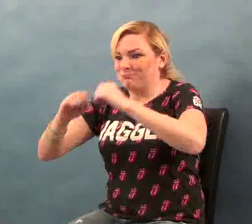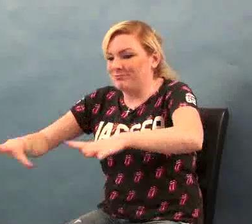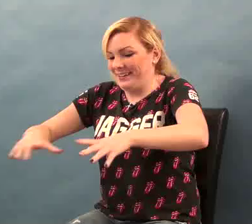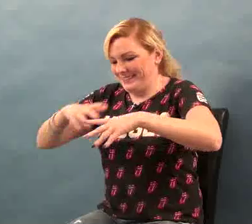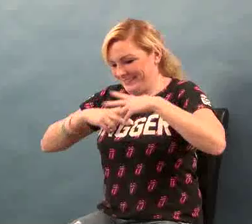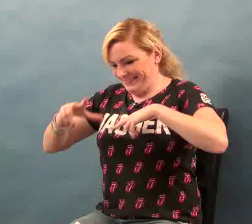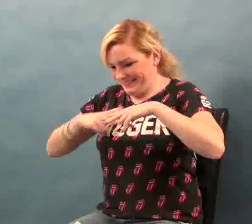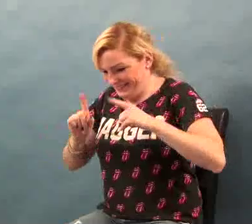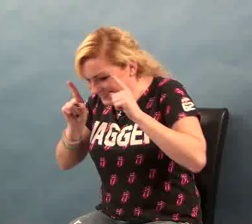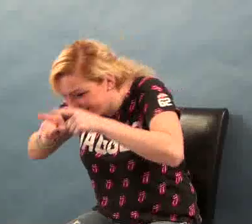Chłopiec i pies zadowoleni podeszli do żab.